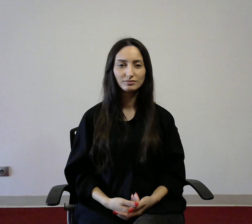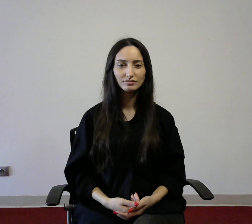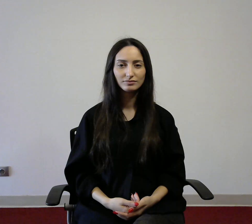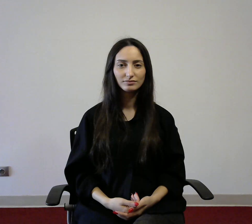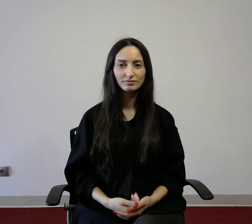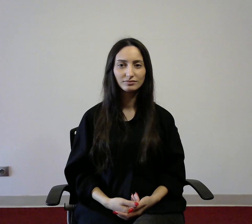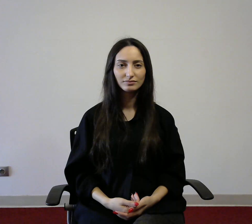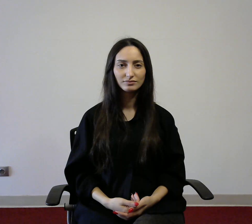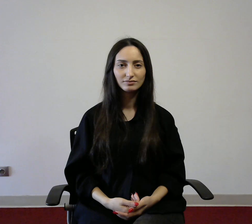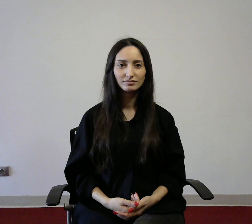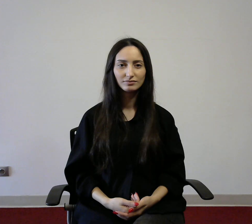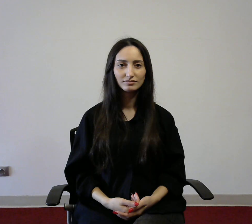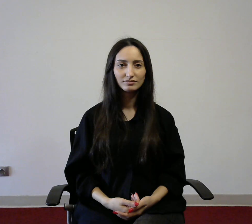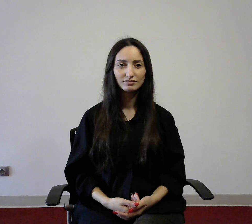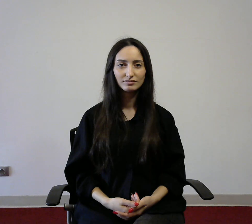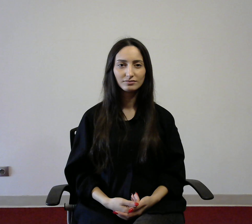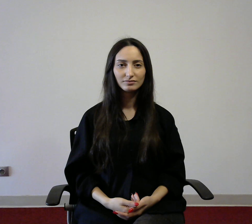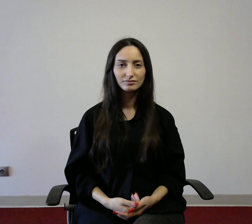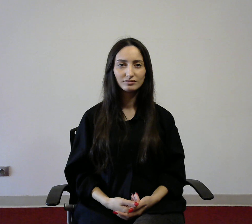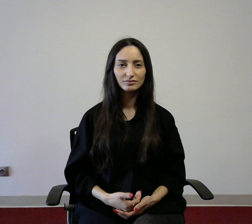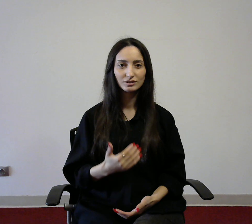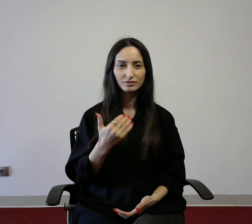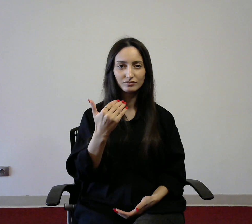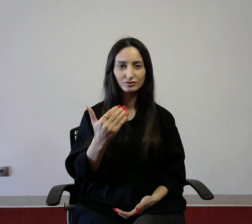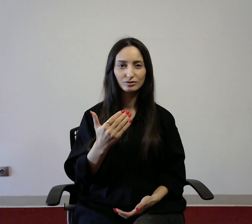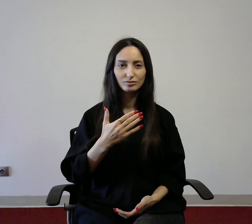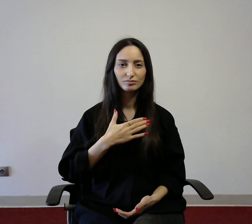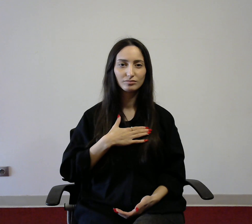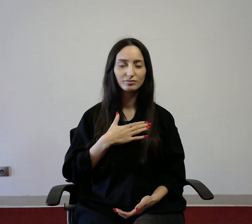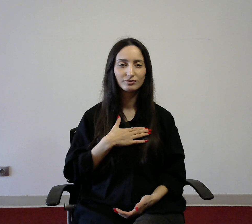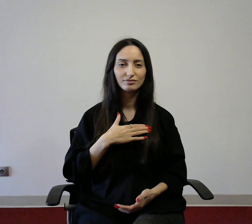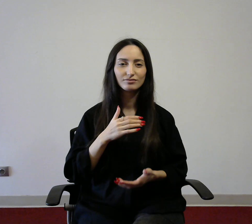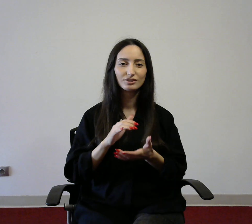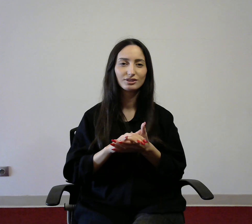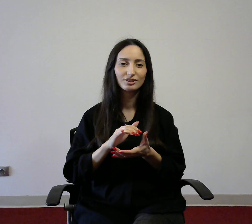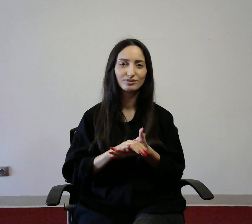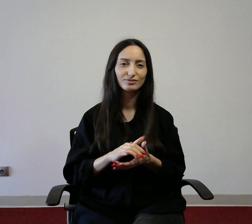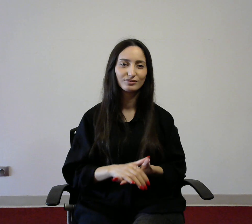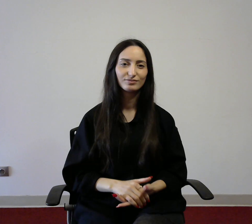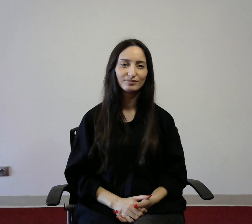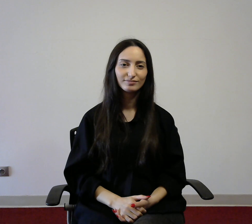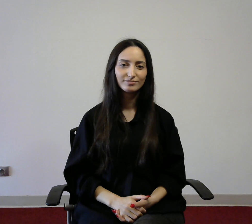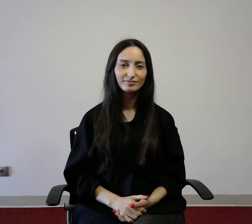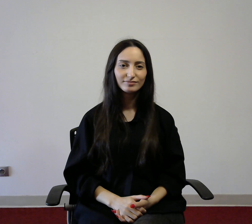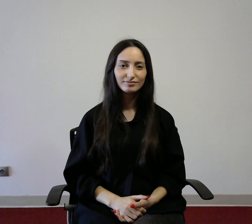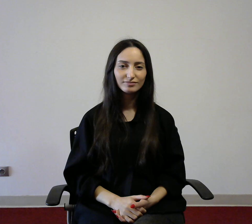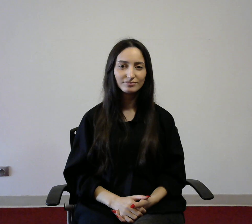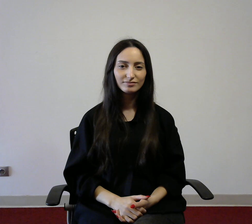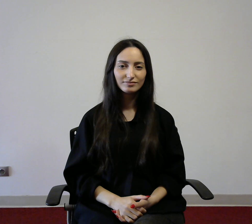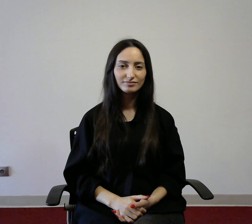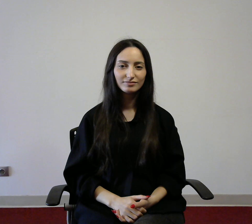Siz mənə tanış gəlirsiniz